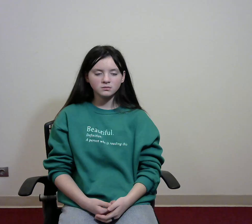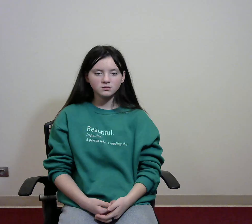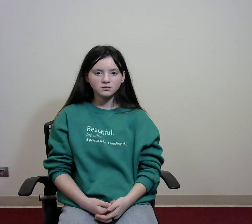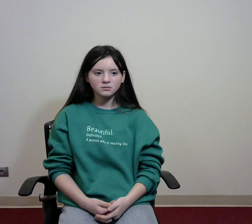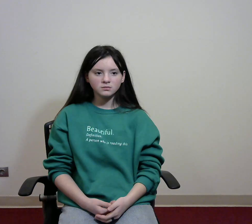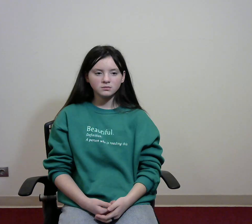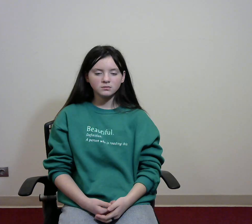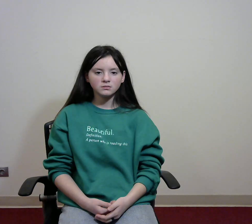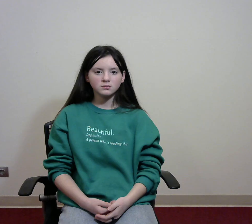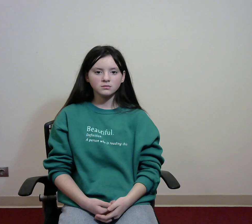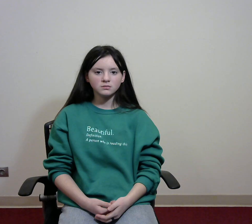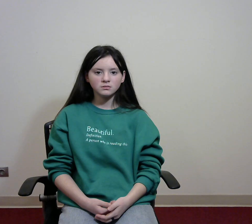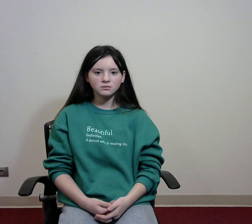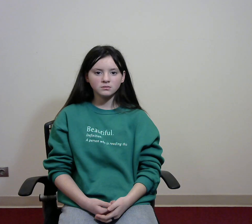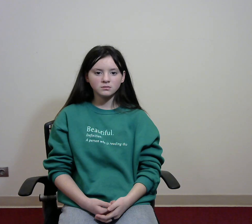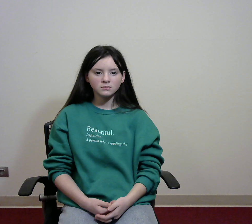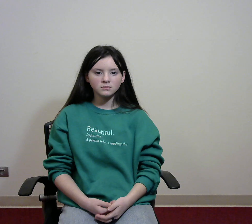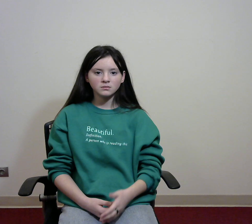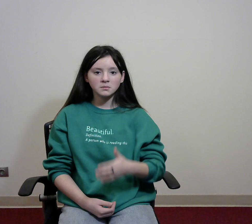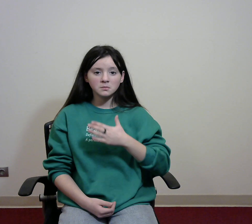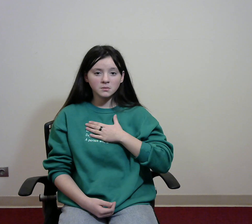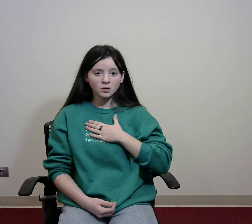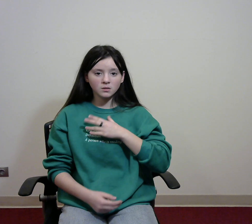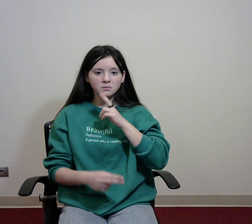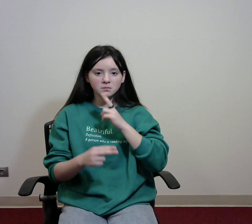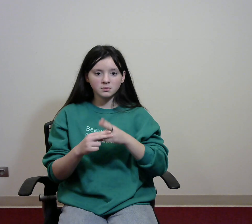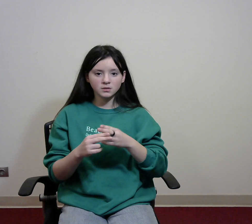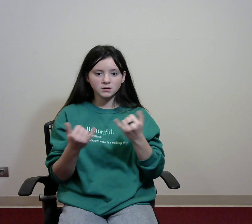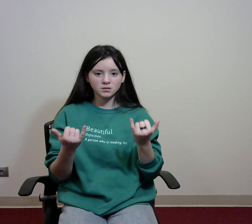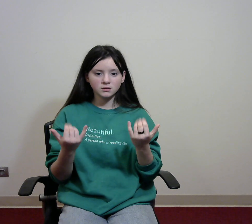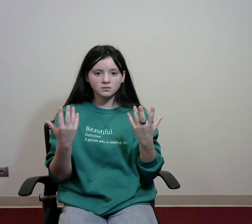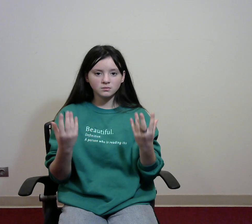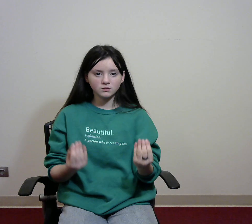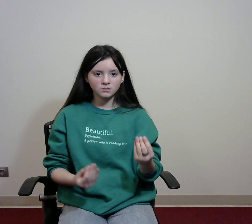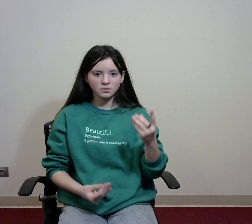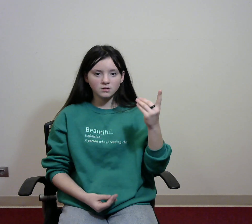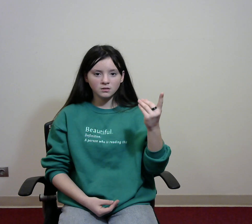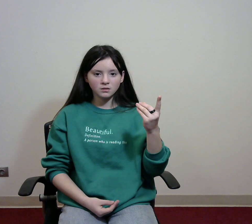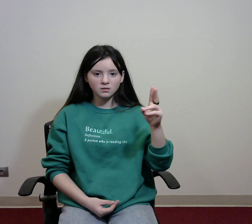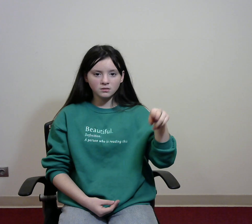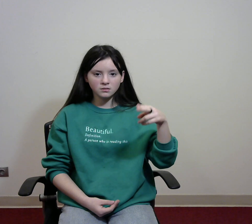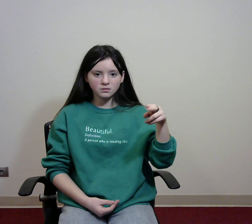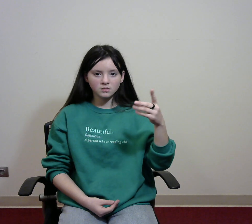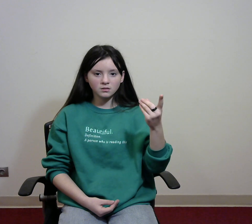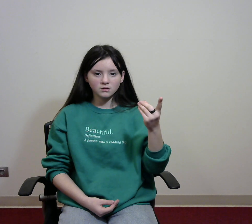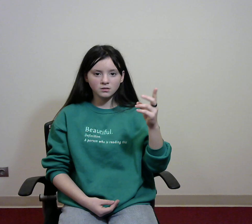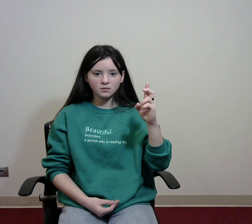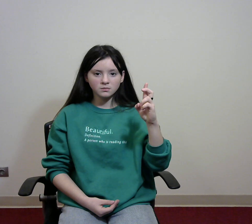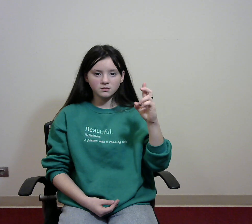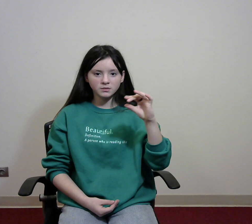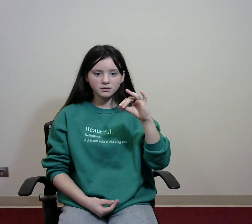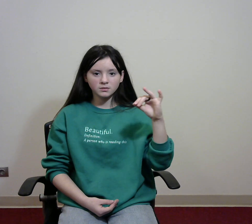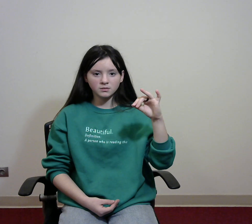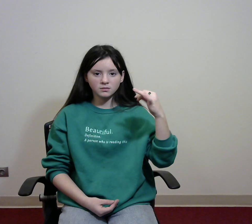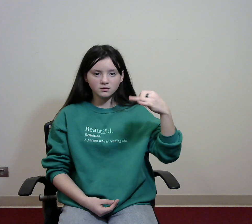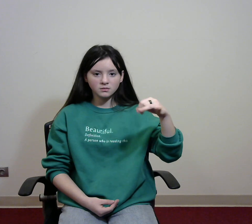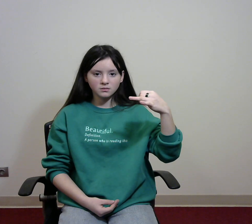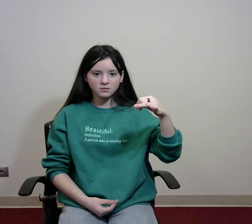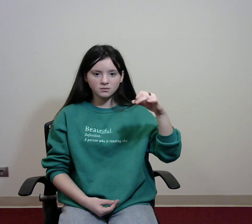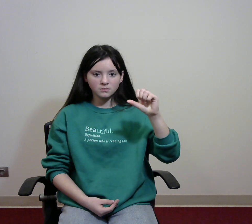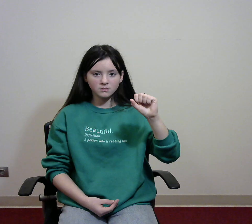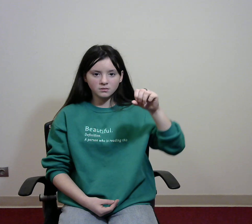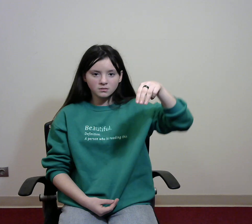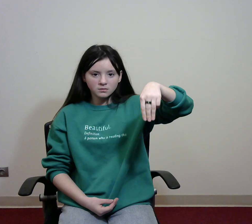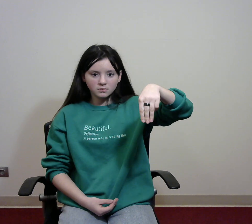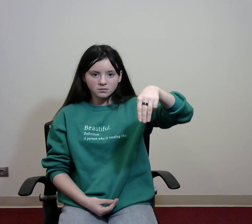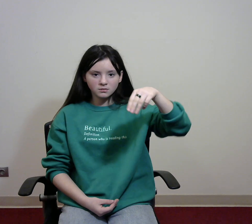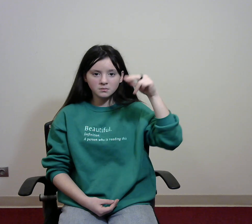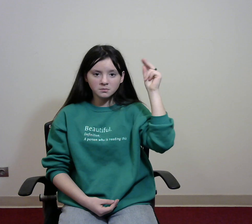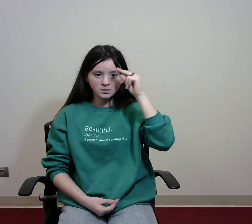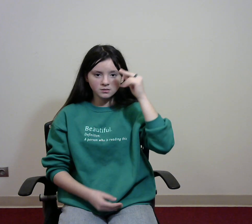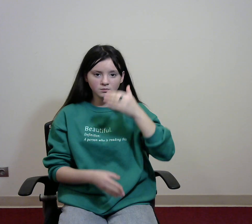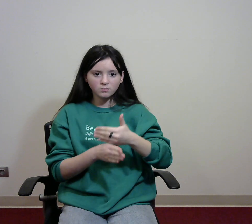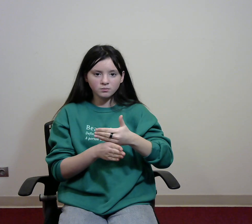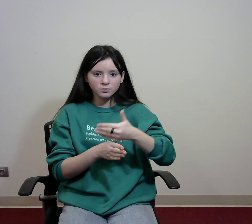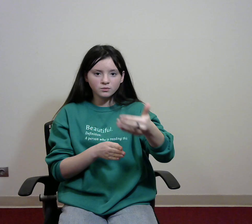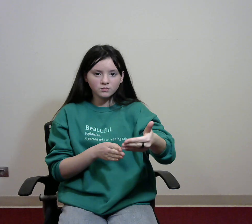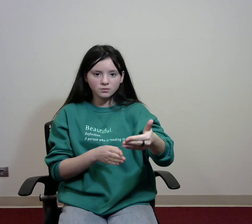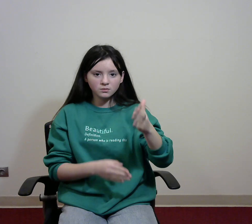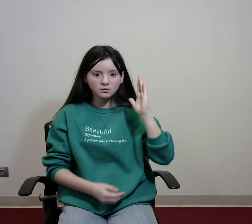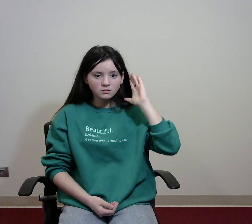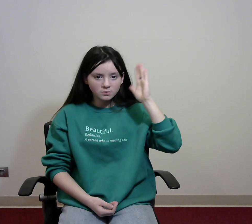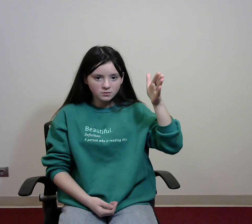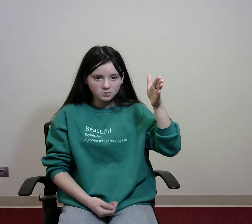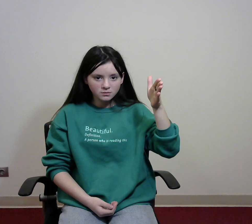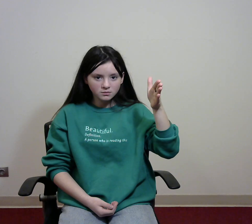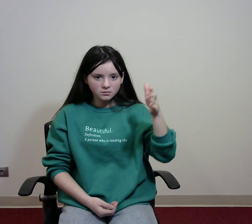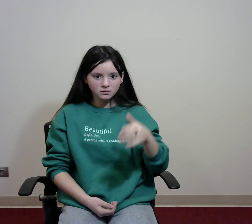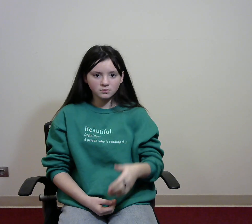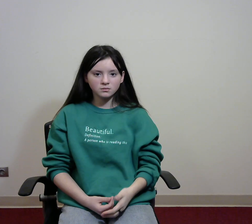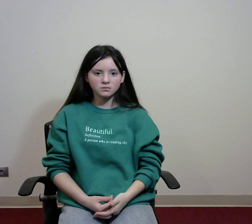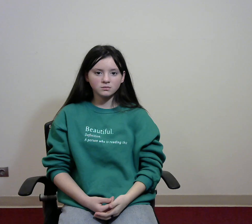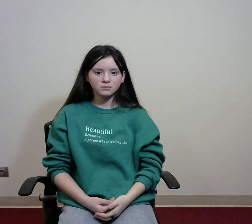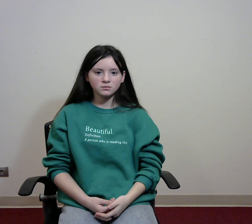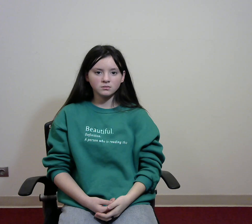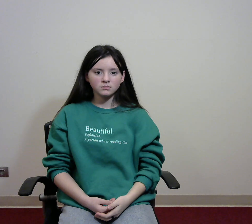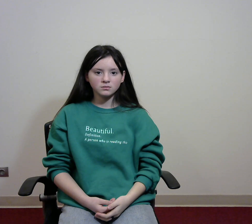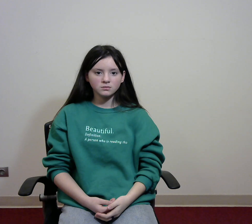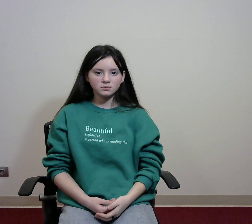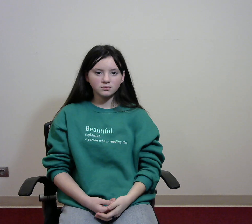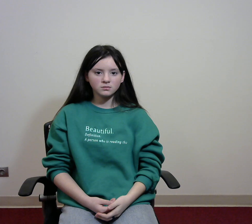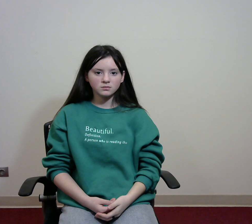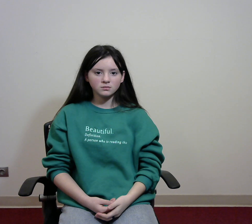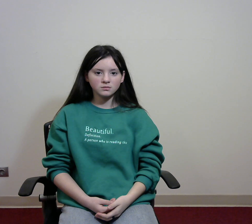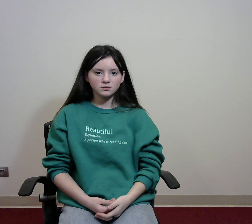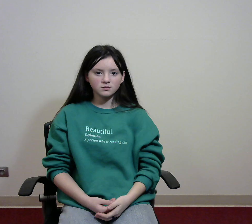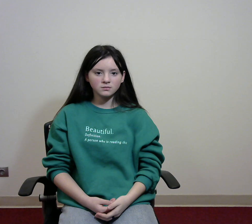Mənim bacım bu gün ədəbiyyat dərsinə gecikəcək